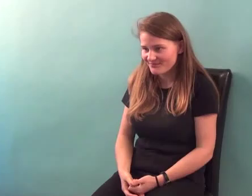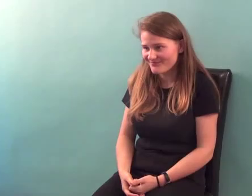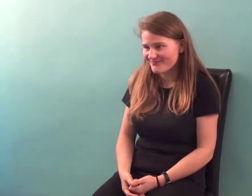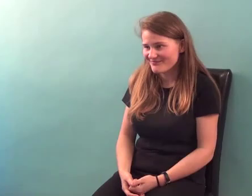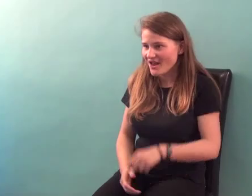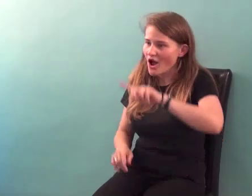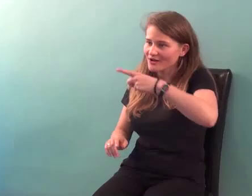Godzina czasu dla bezpieczeństwa.